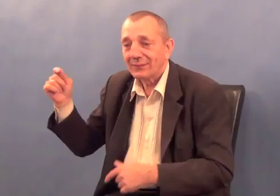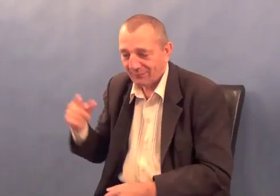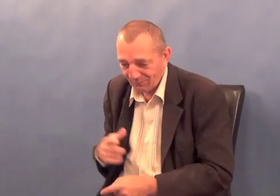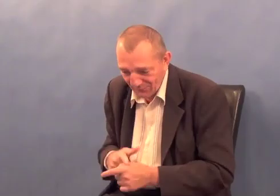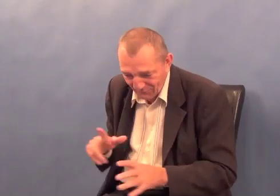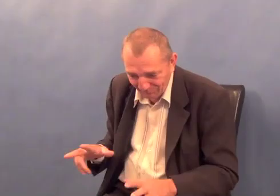Dwudziesty ósmy.